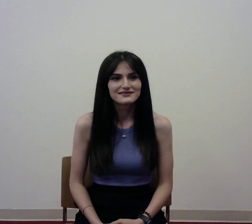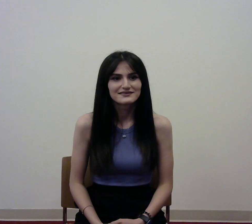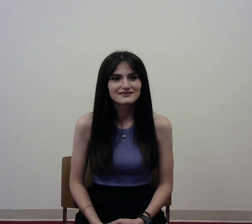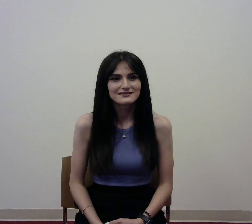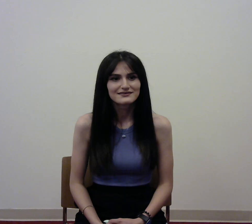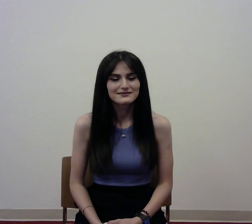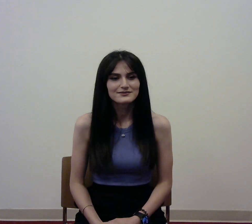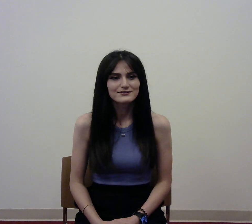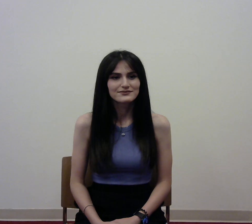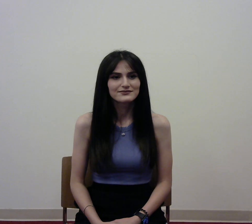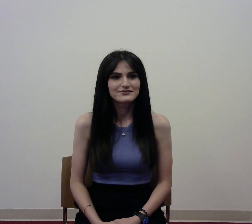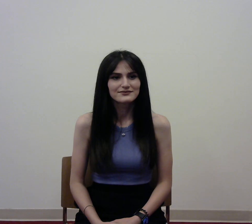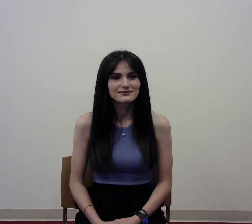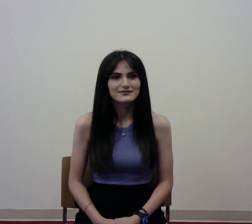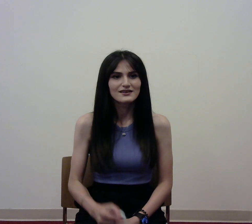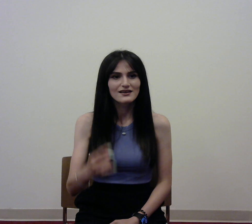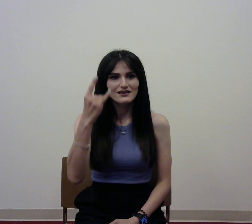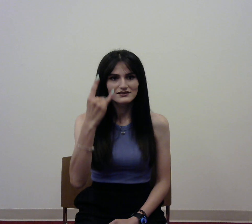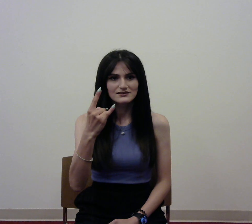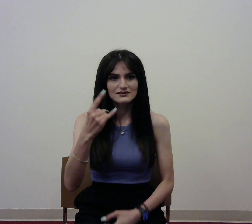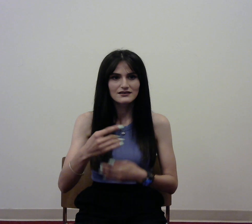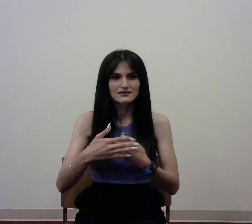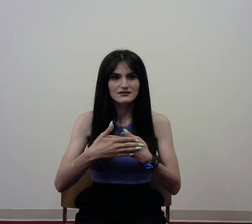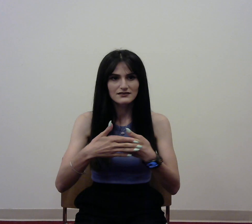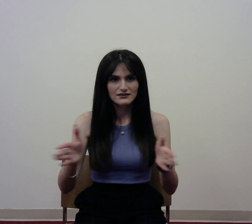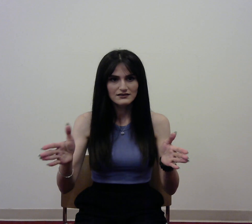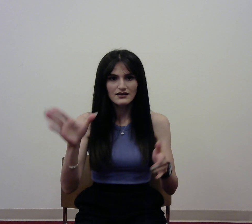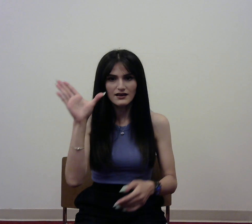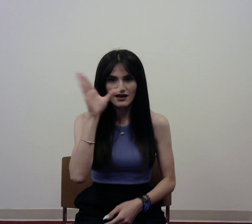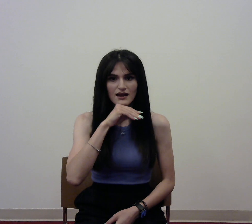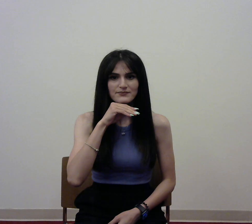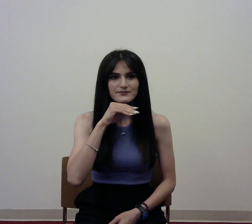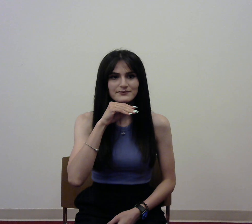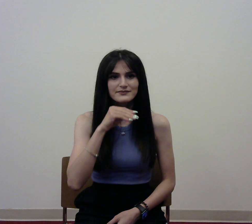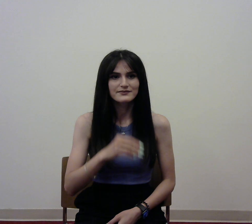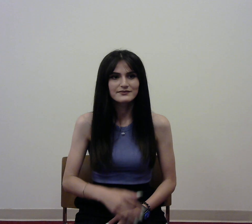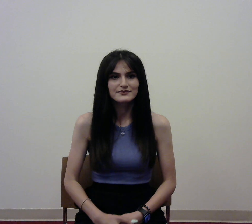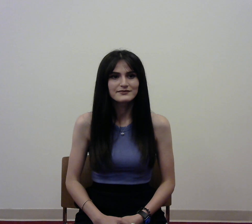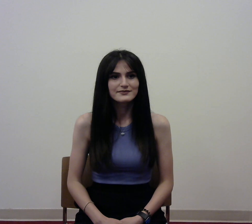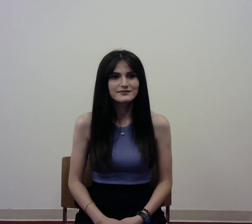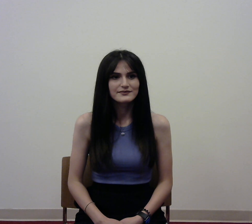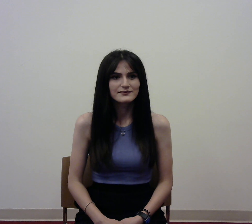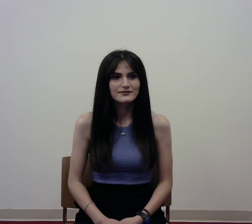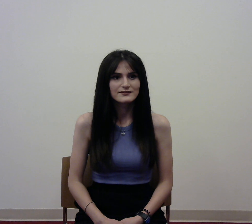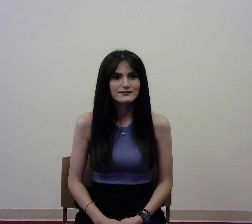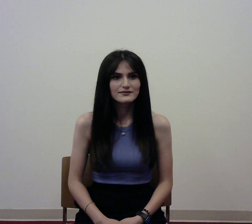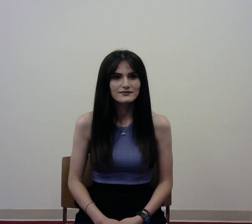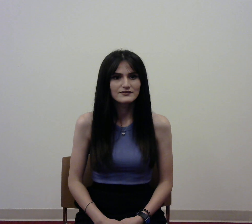Pəncərəni aça bilərsinizmi?